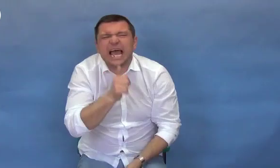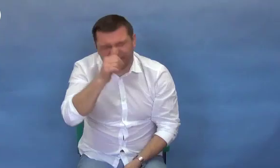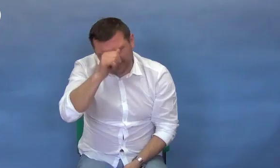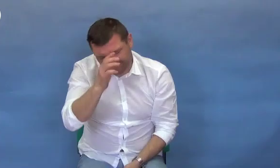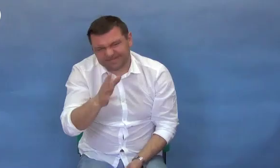Nazywa się...